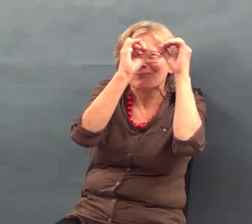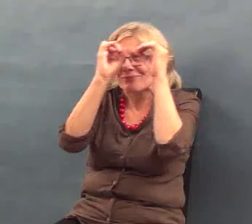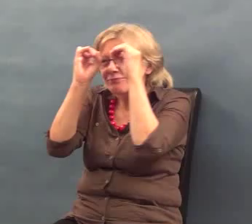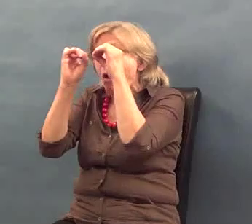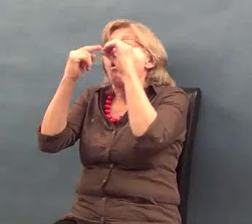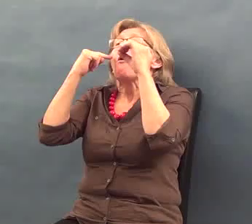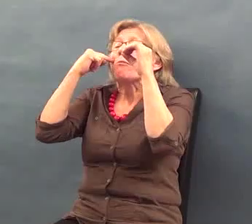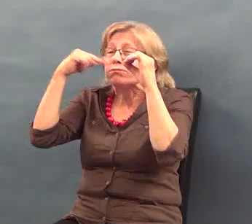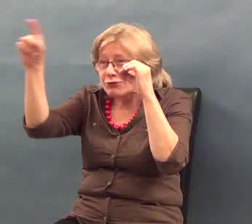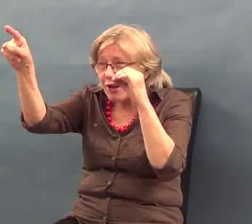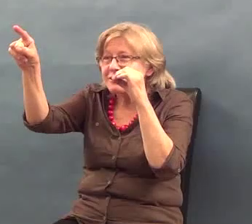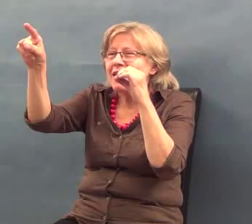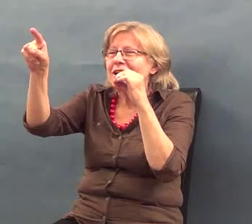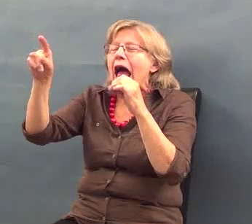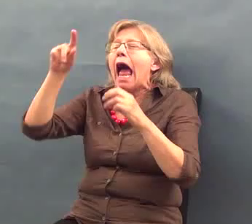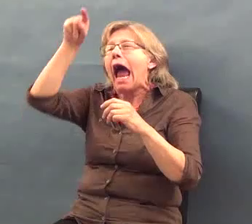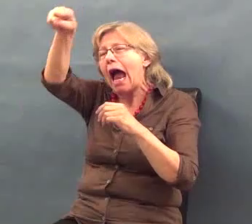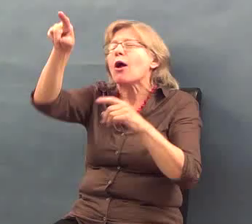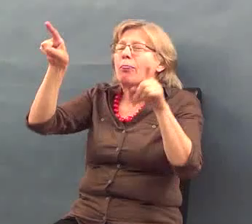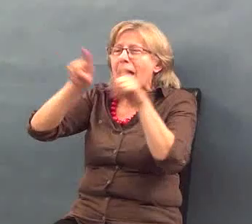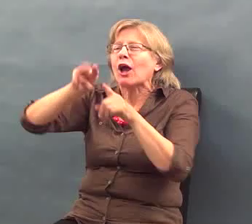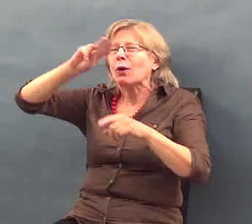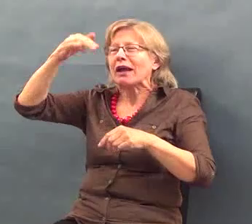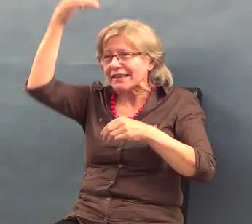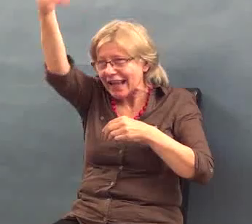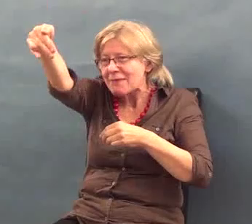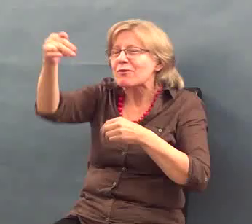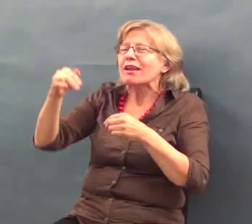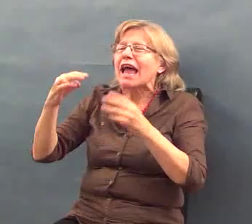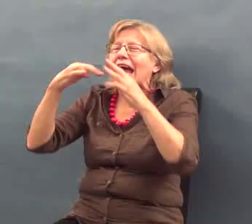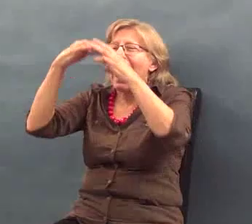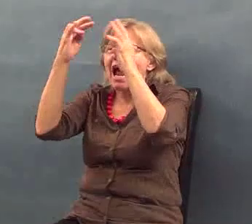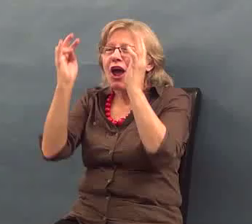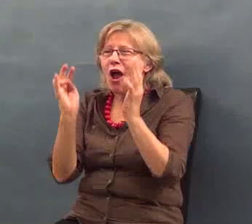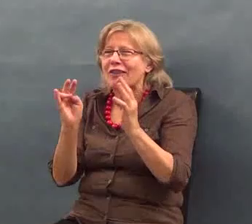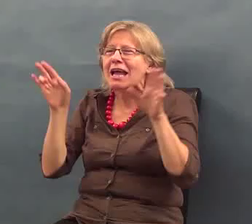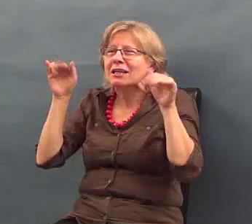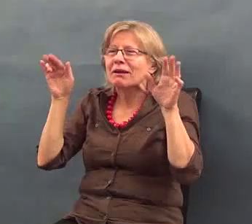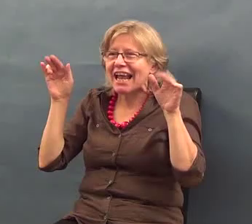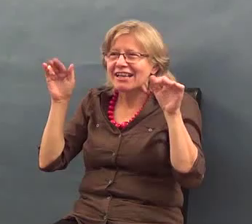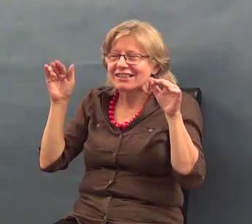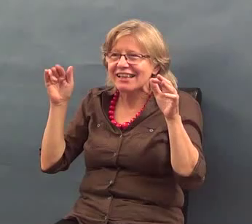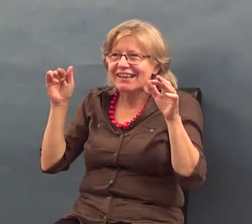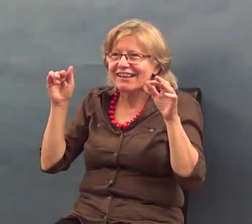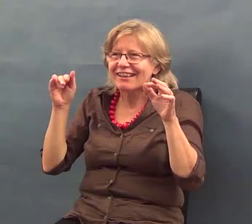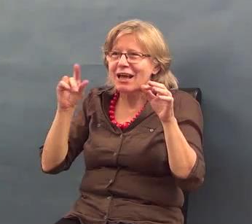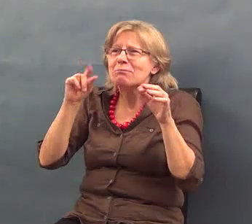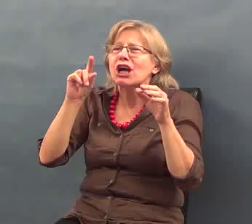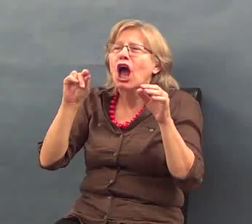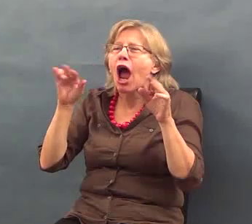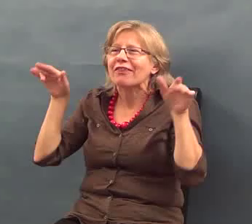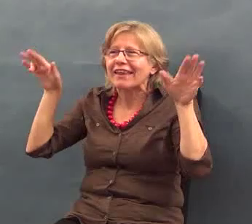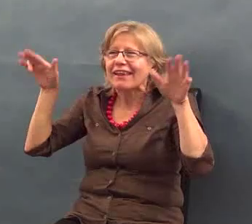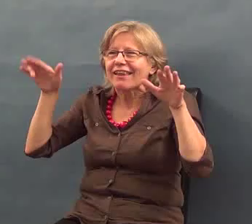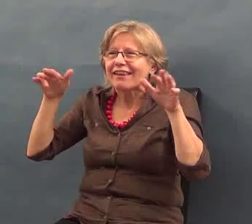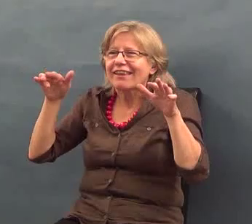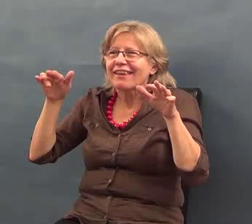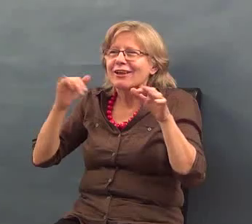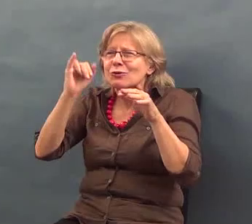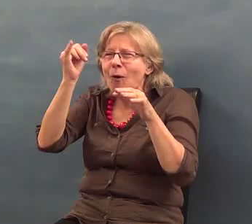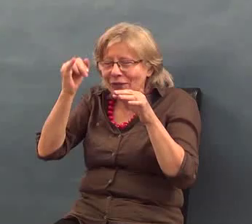Nagle zauważa w drugim bloku po przeciwnej stronie klatkę z żółtym ptaszkiem.